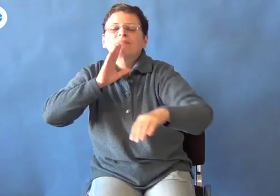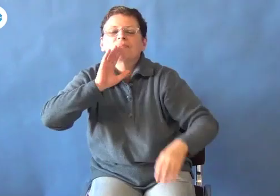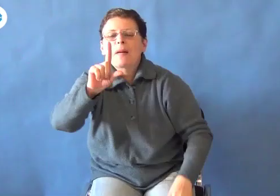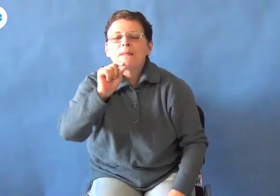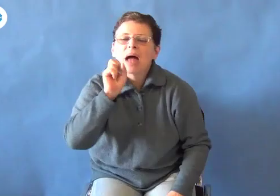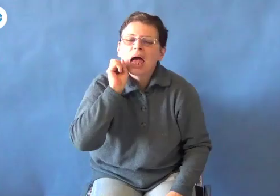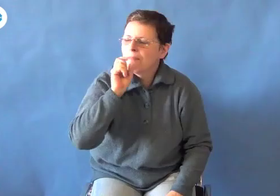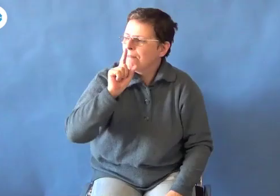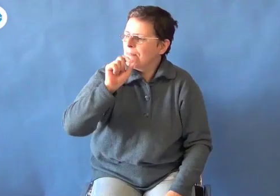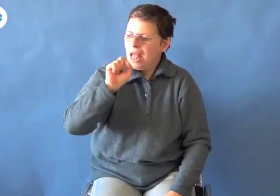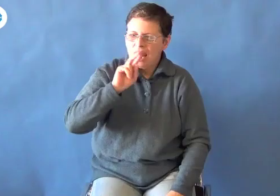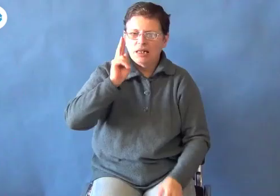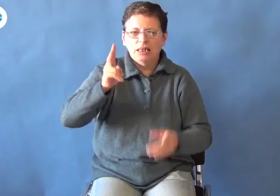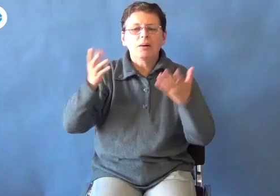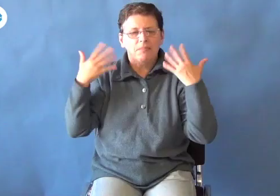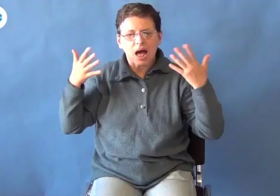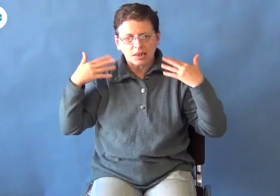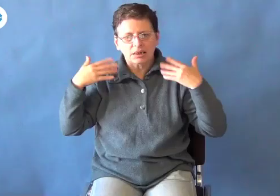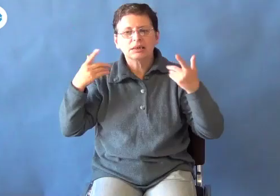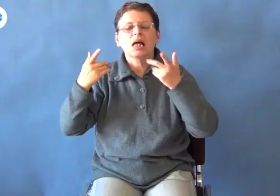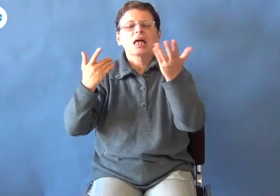Podobnie w parku...